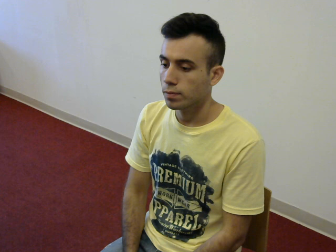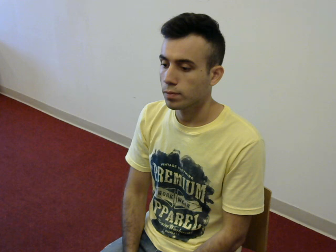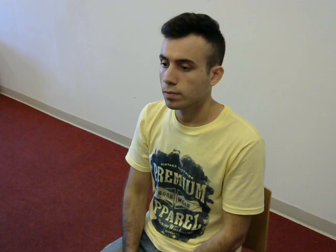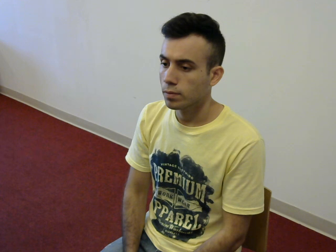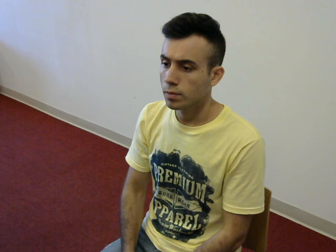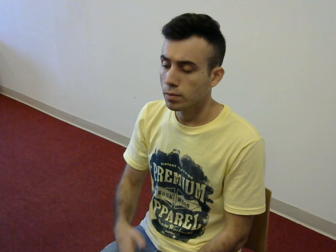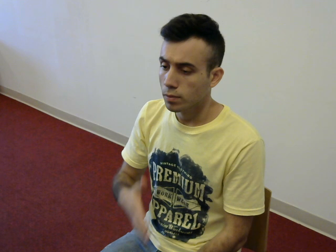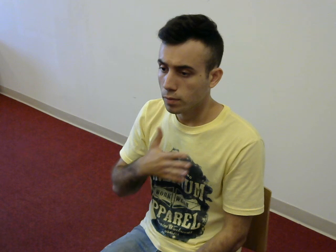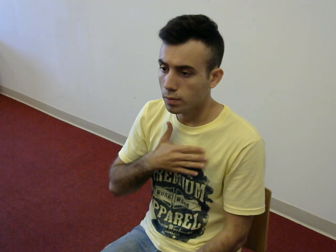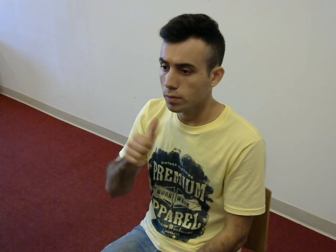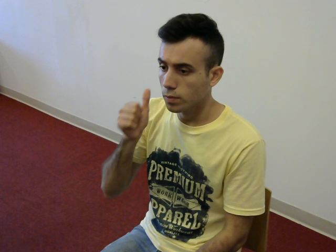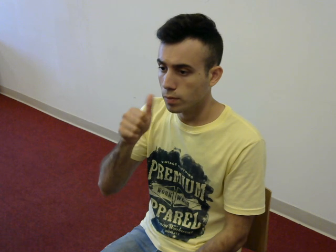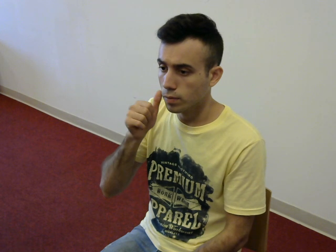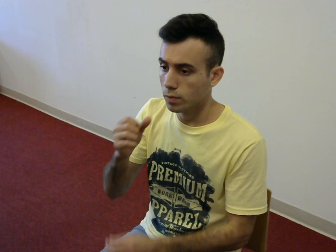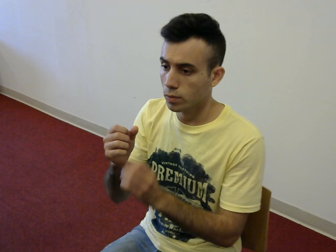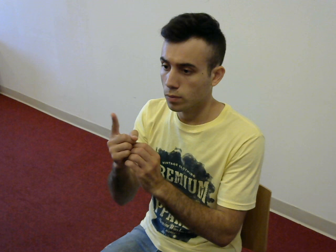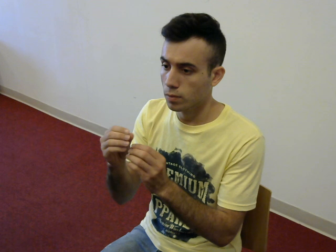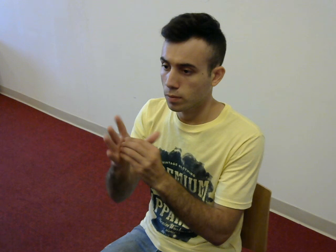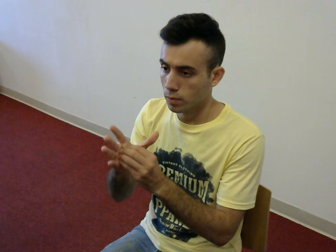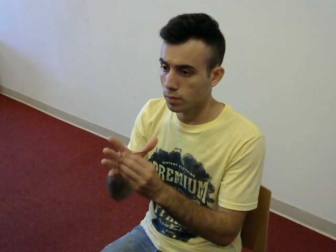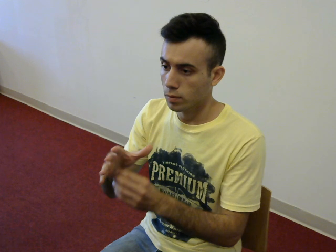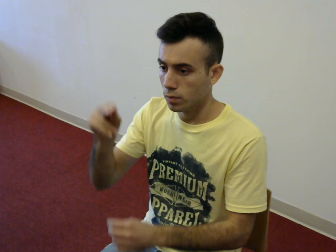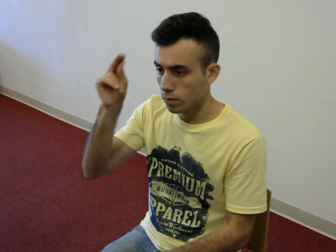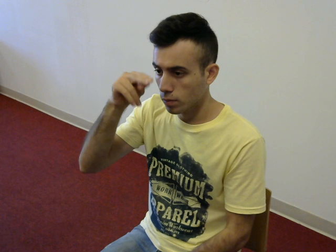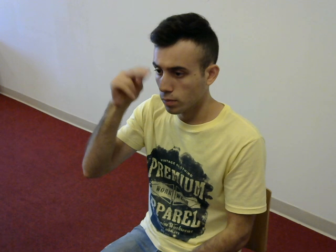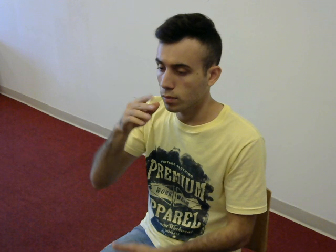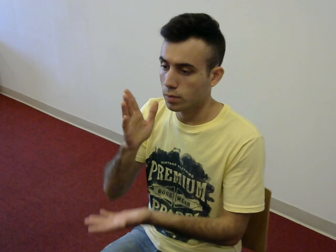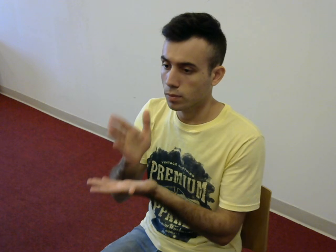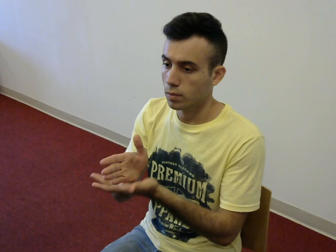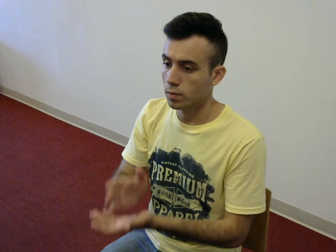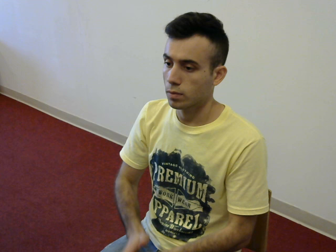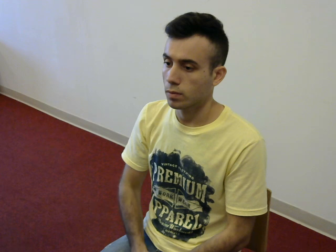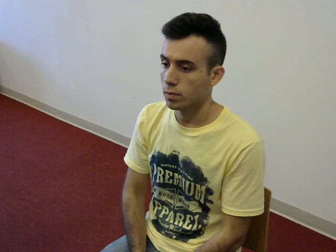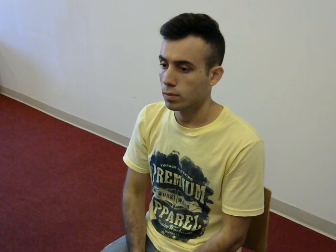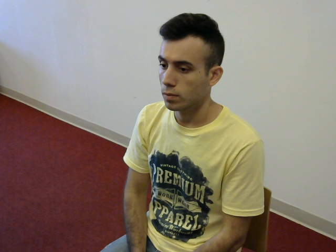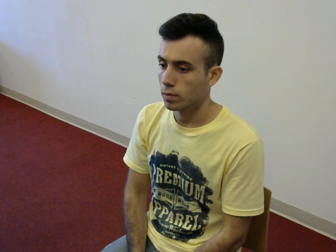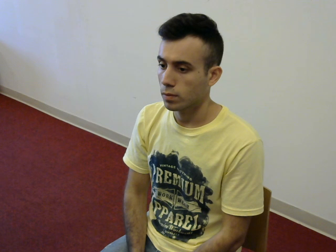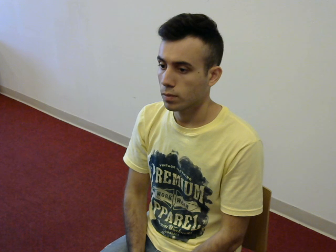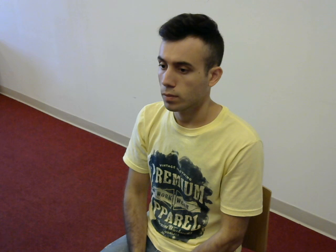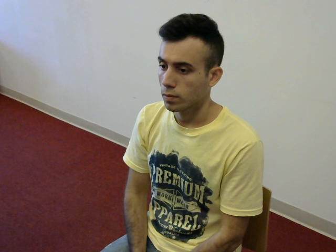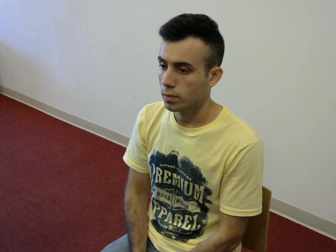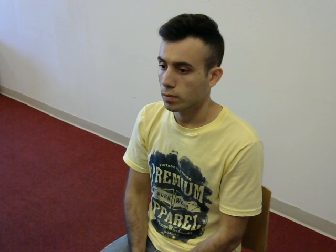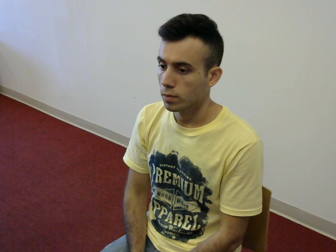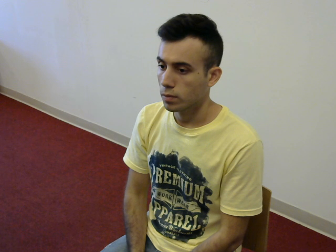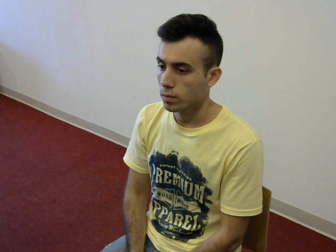Mənim sabah 11:15-də dərsim var